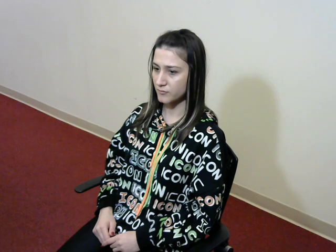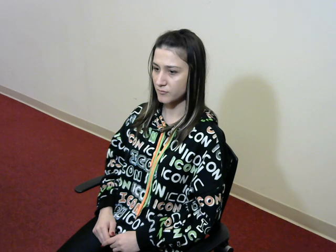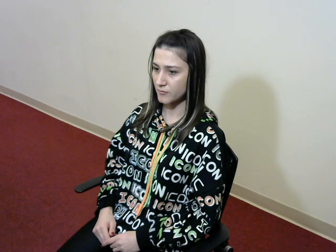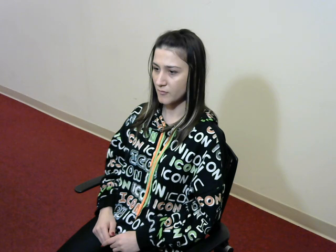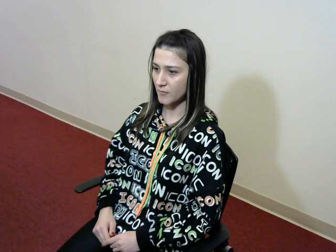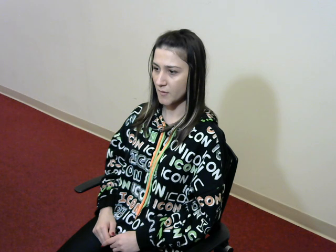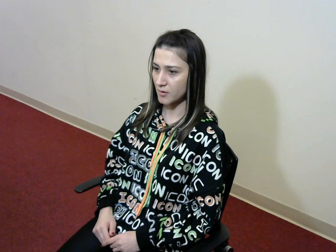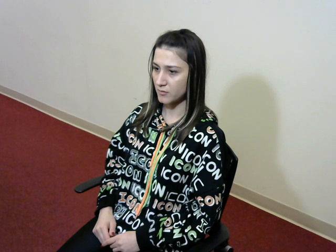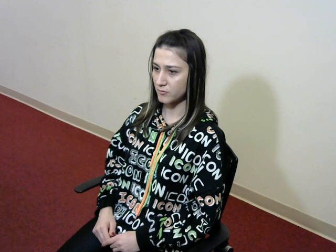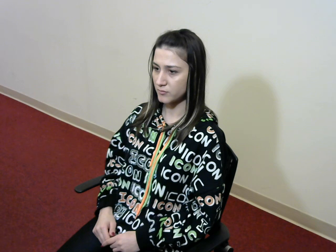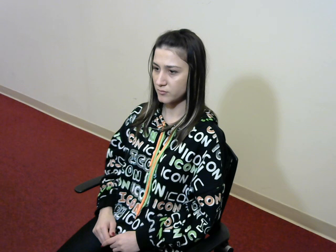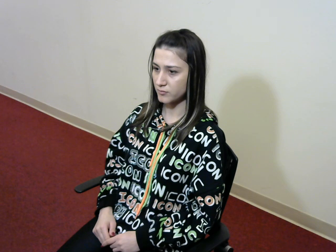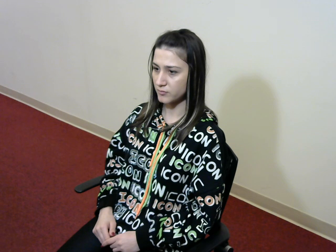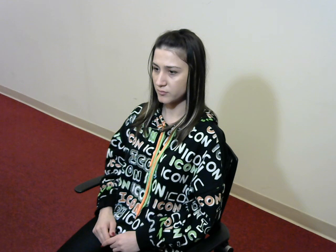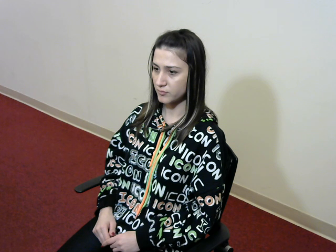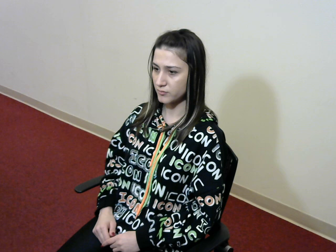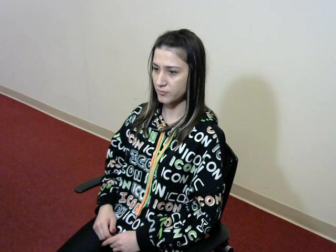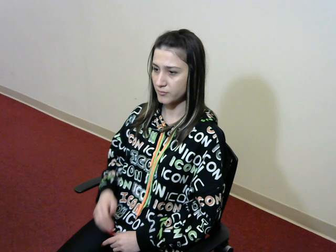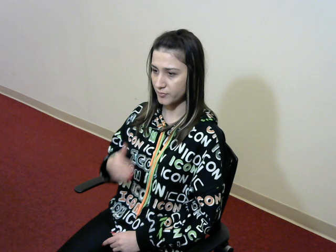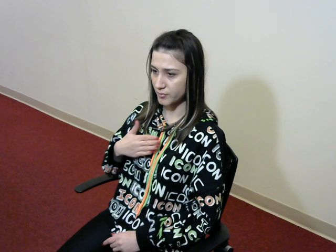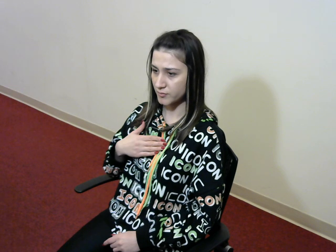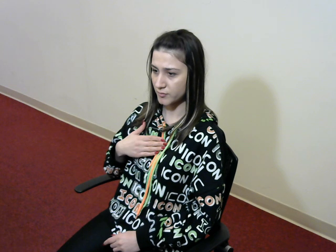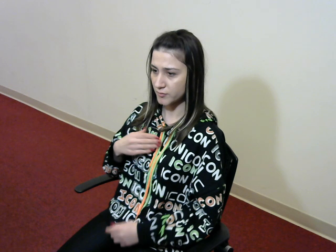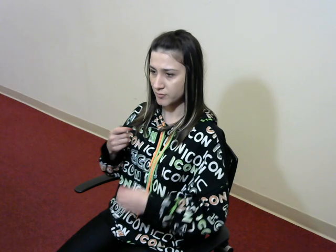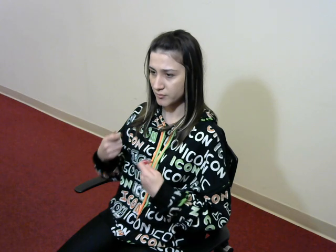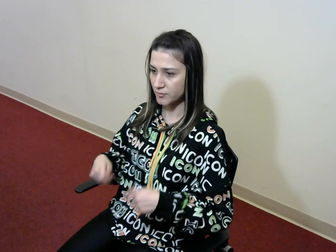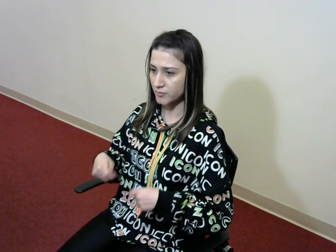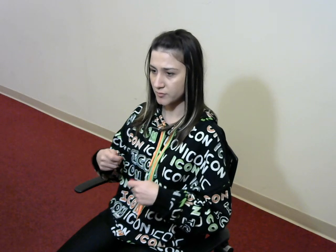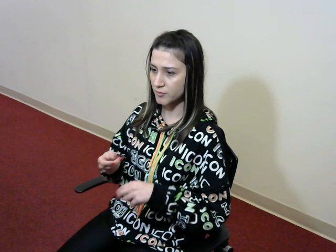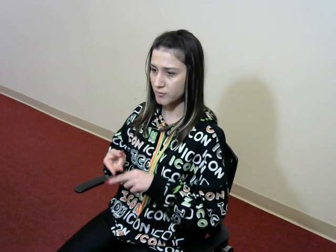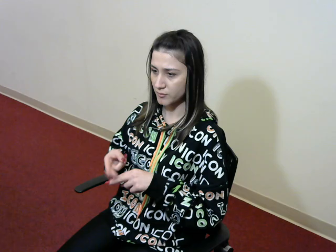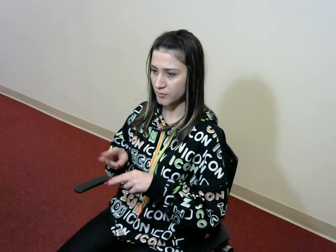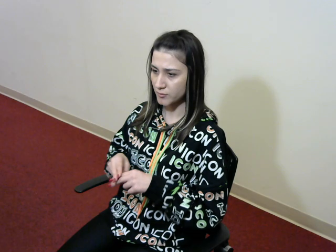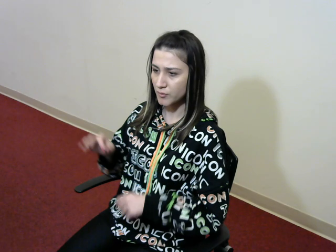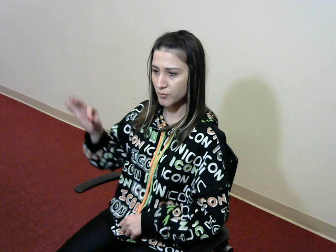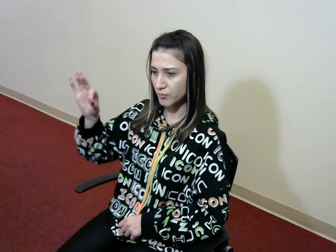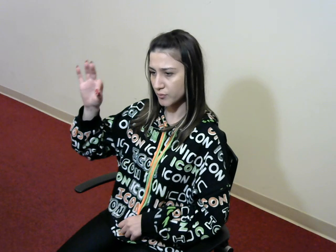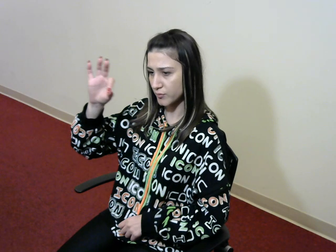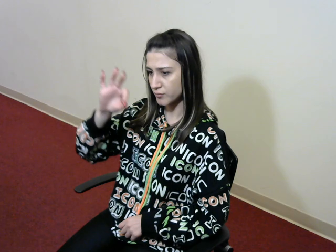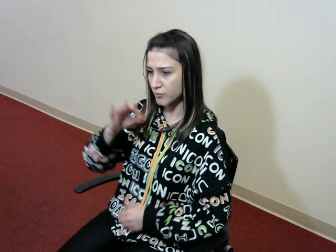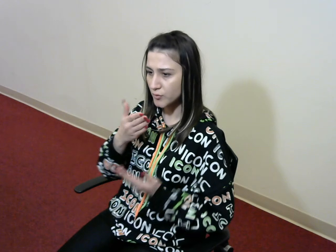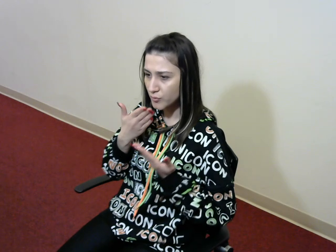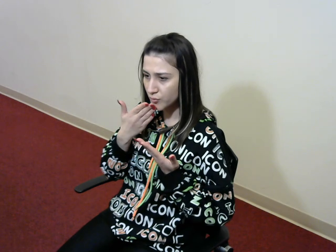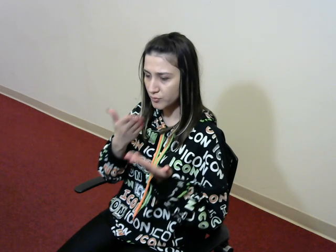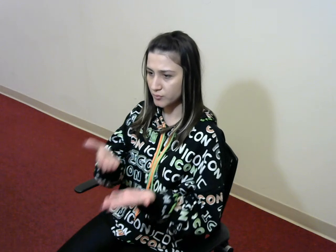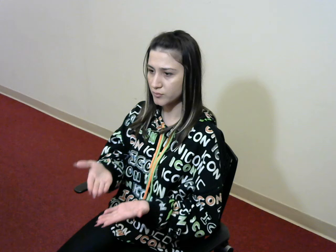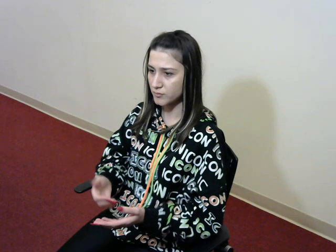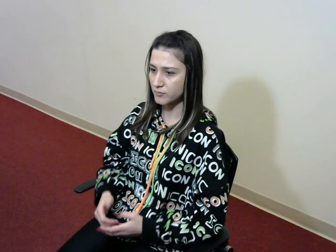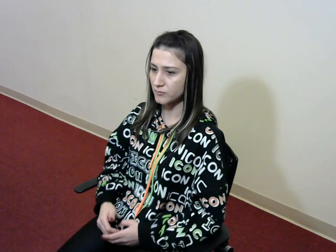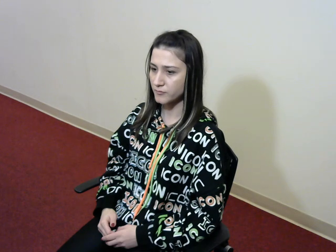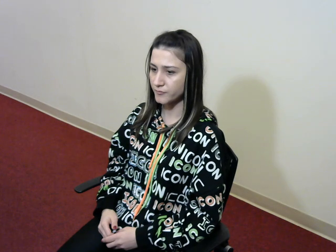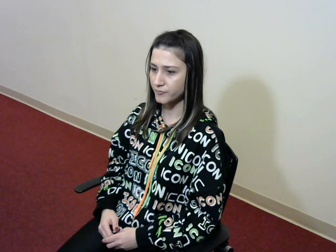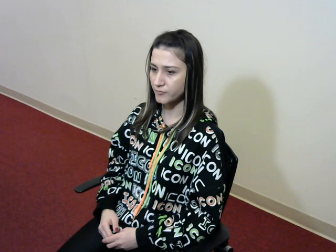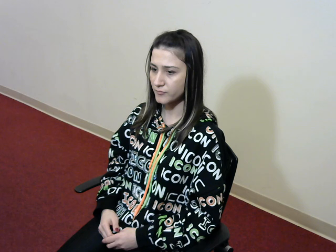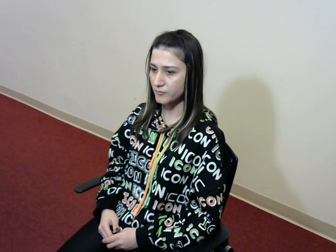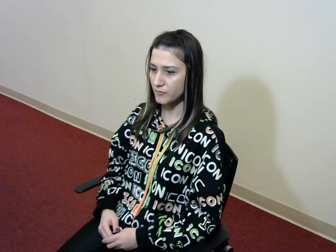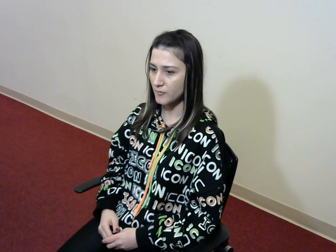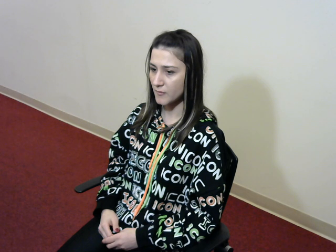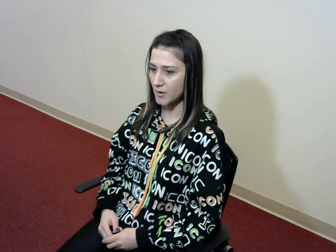Mən satıcıdan bu barədə soruşdum